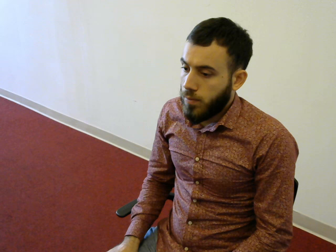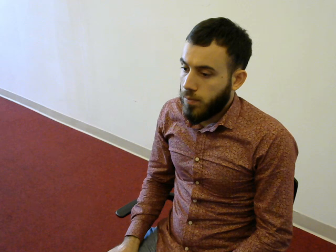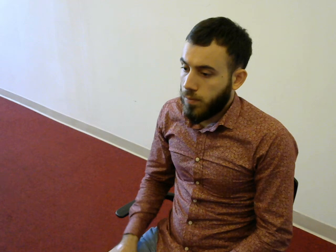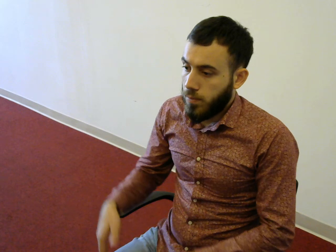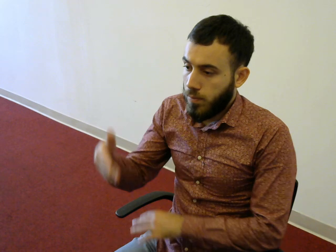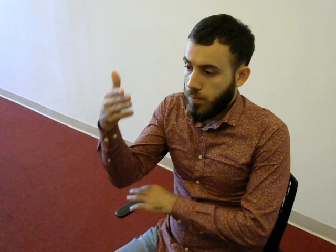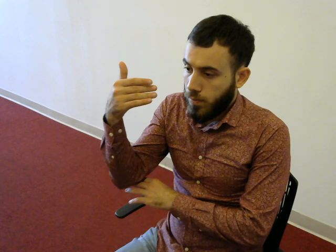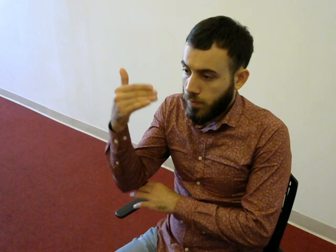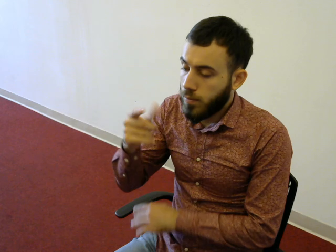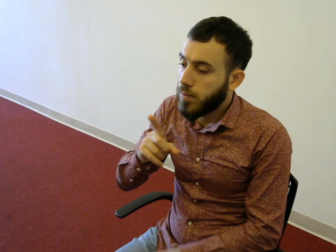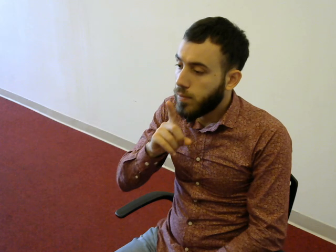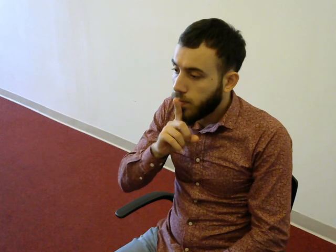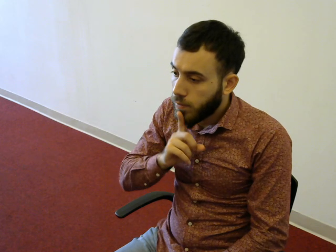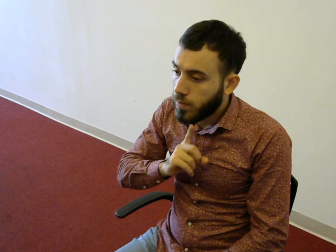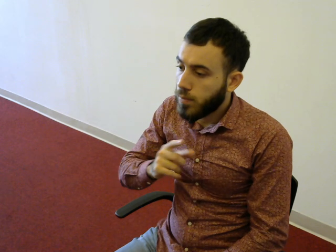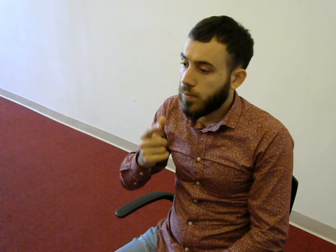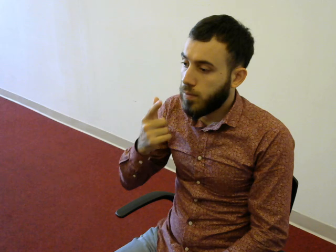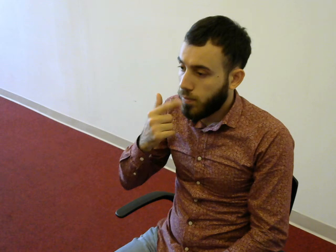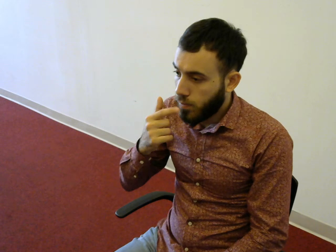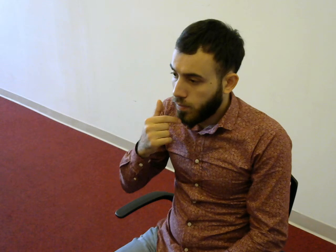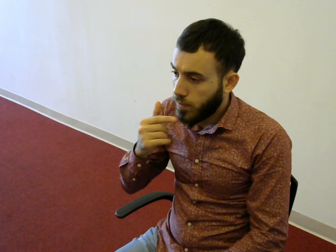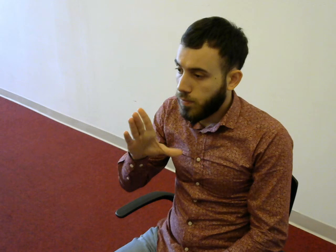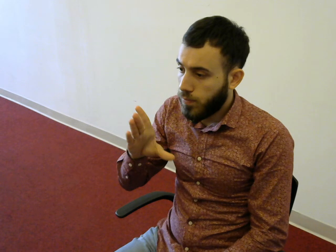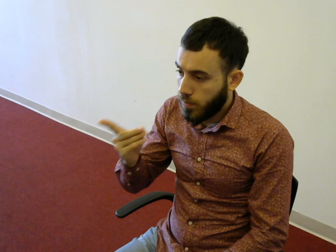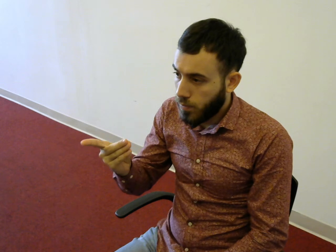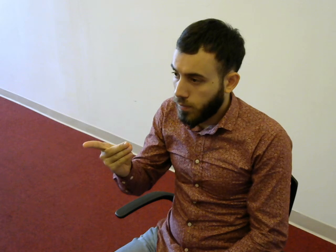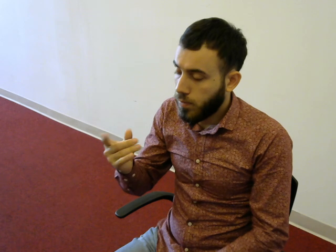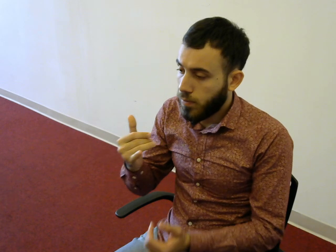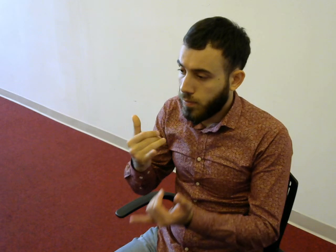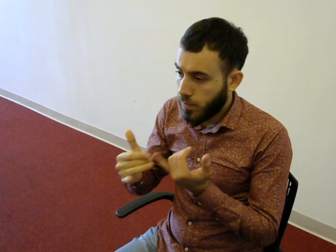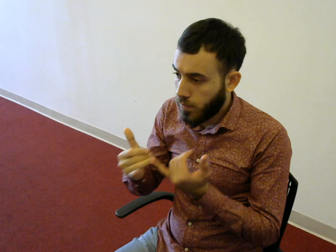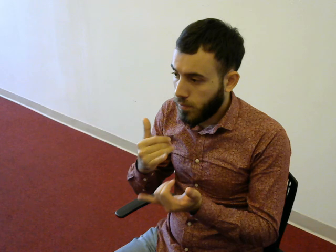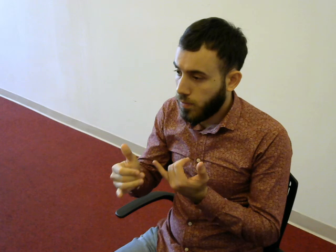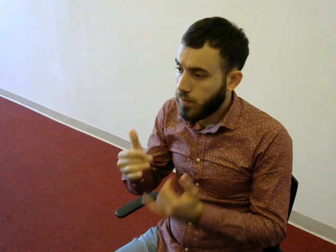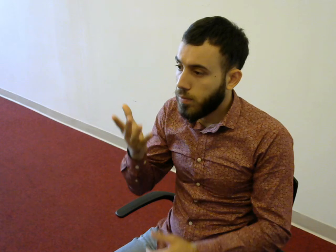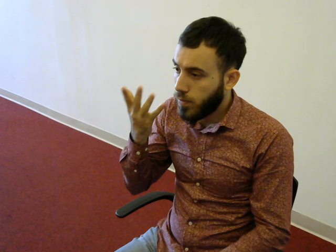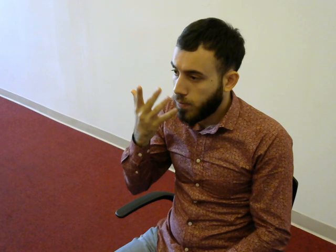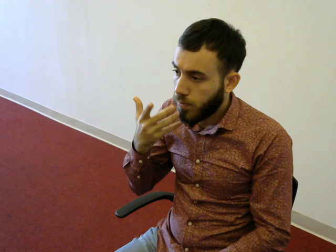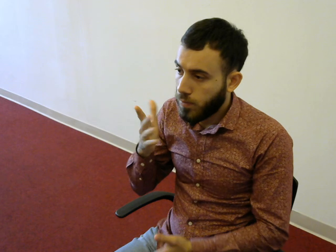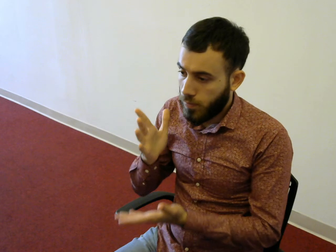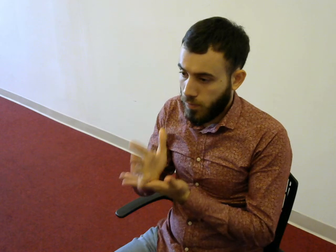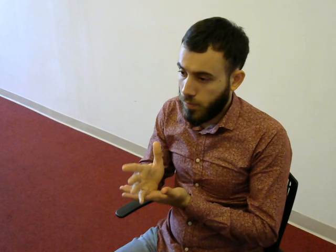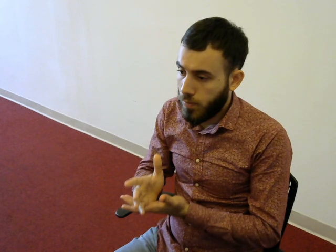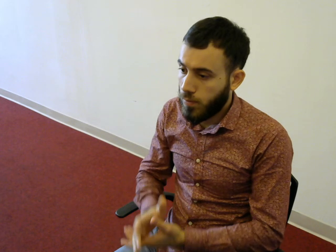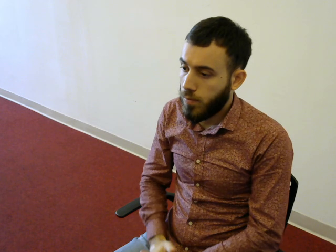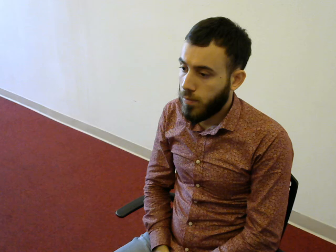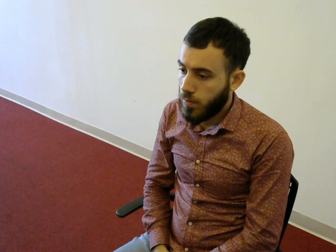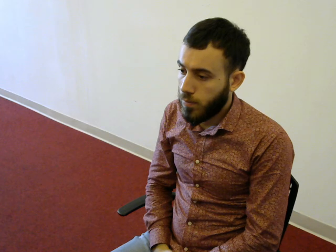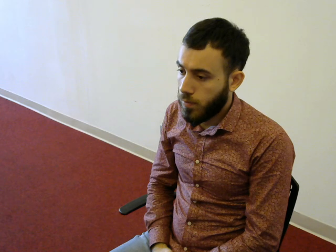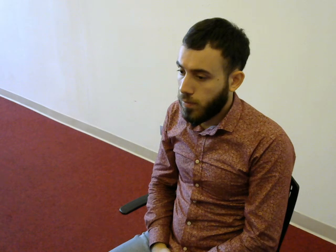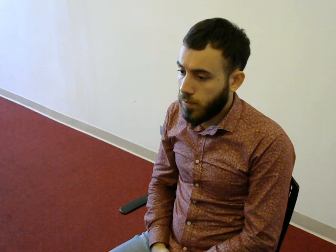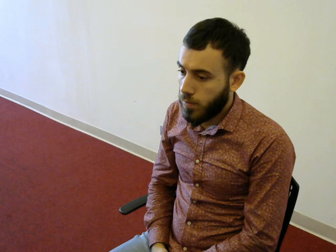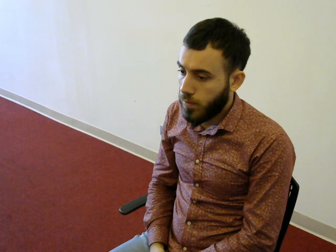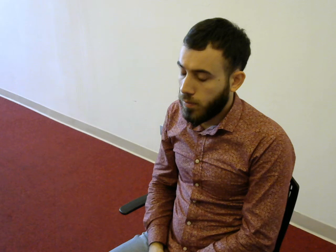Bayrağımızda mavi, qırmızı və yaşıl rənglər var